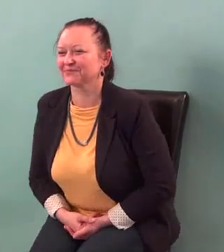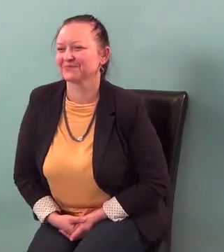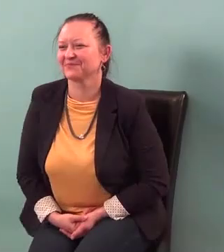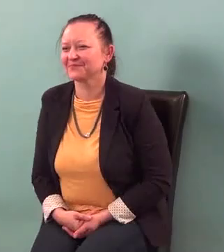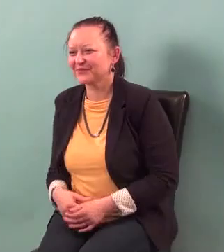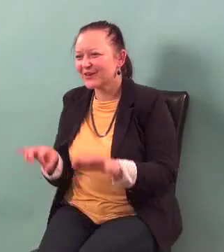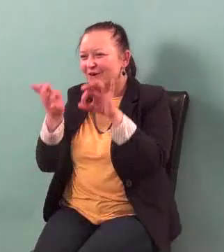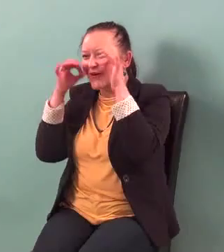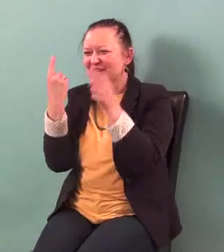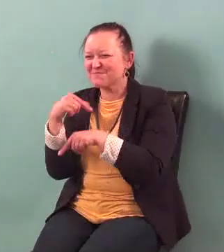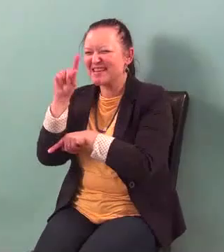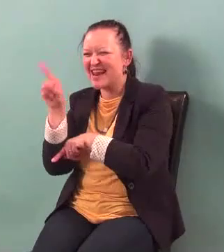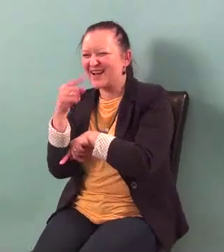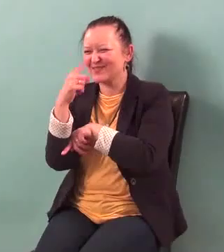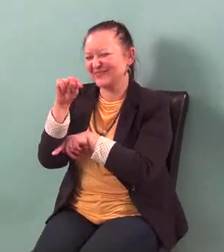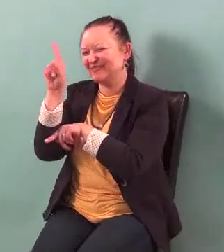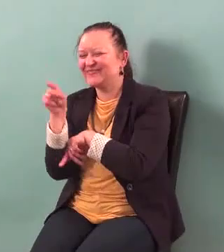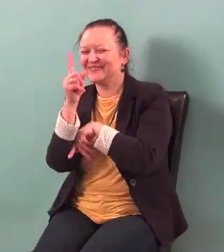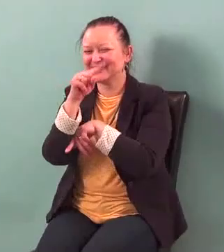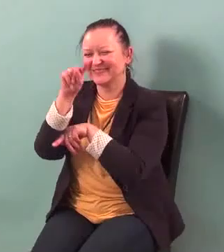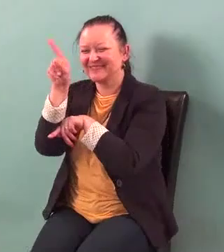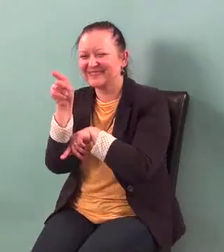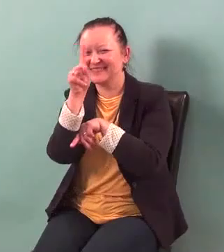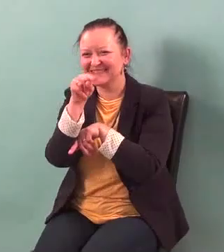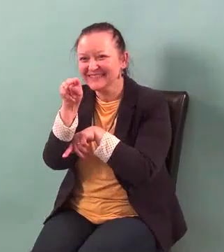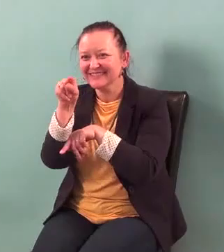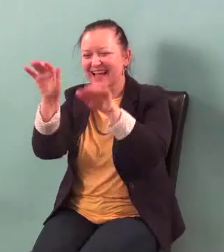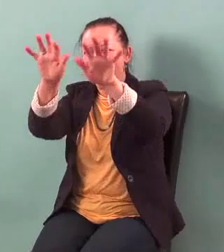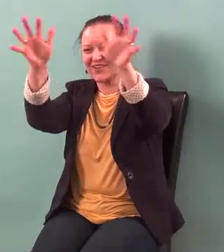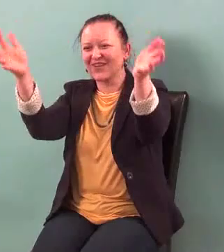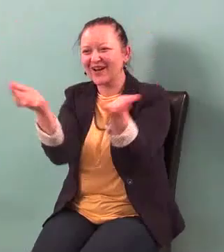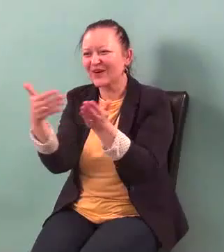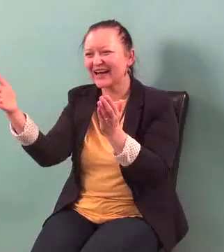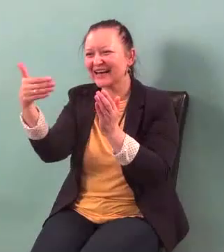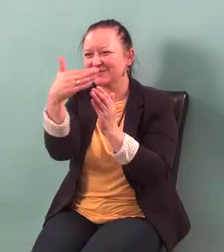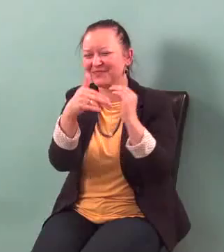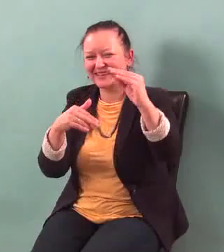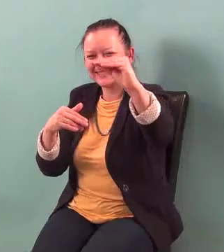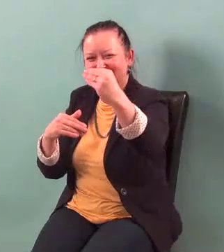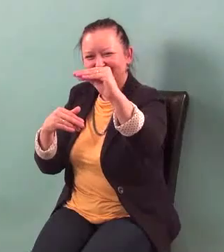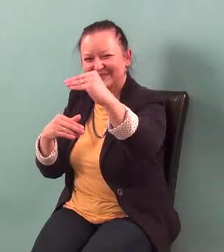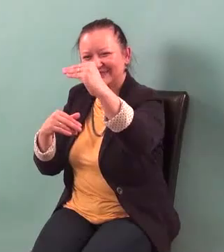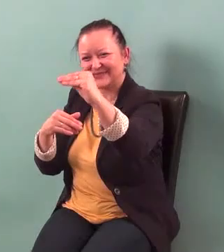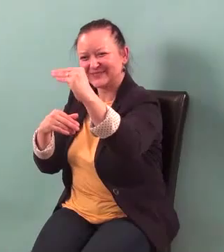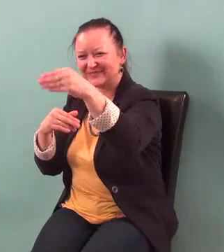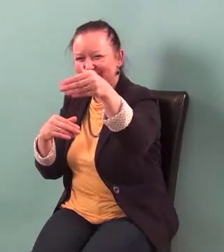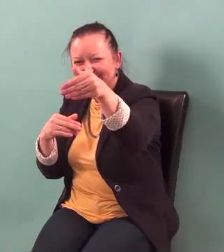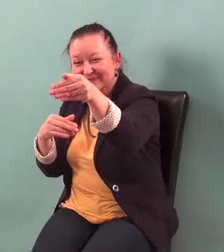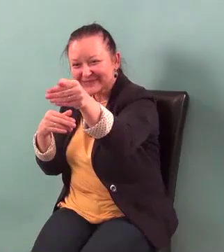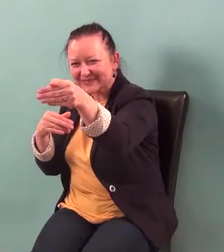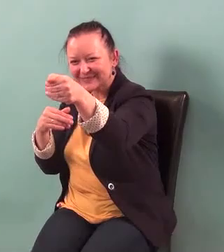Kot zadowolony macha ogonem, w okrągłym akwarium widzi pływającą rybkę.